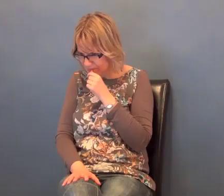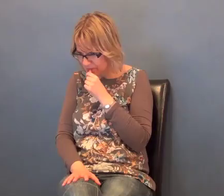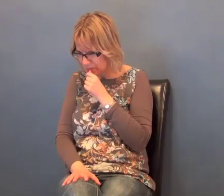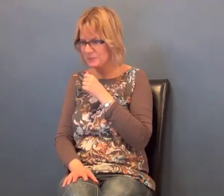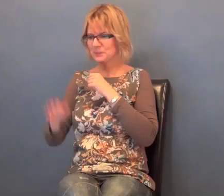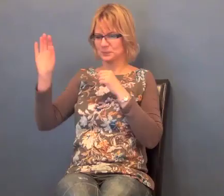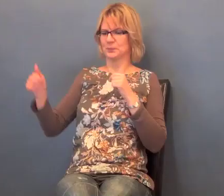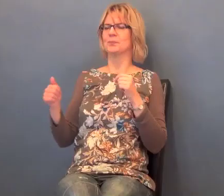Już.